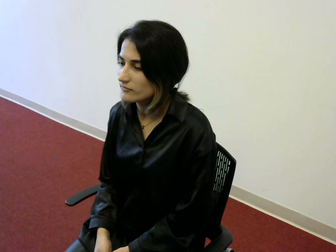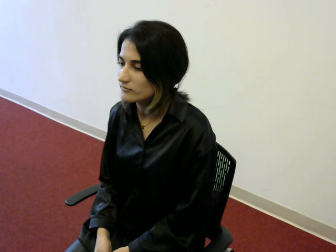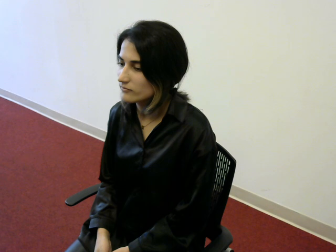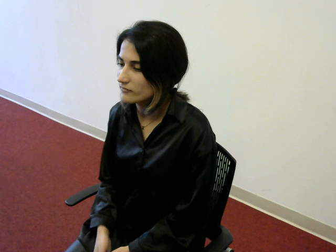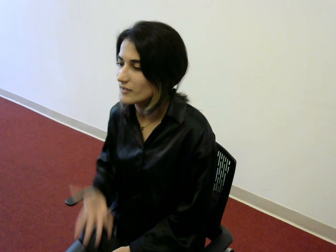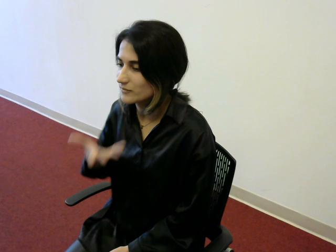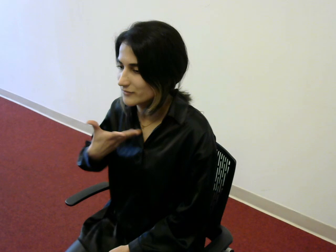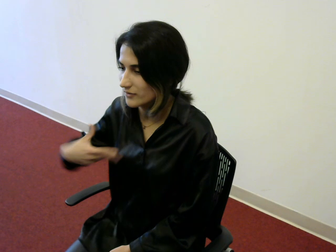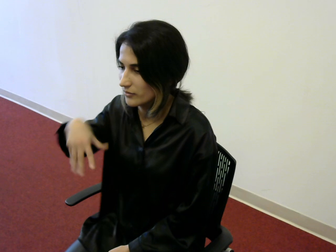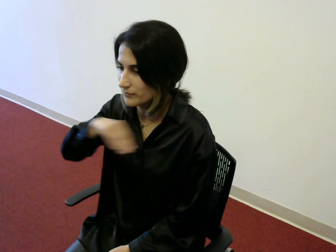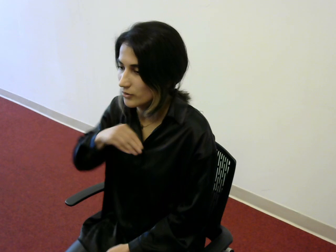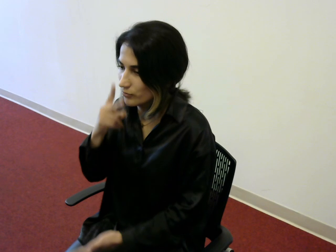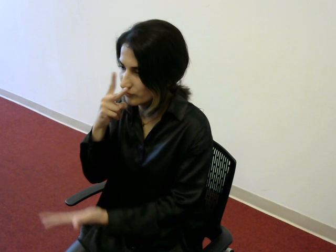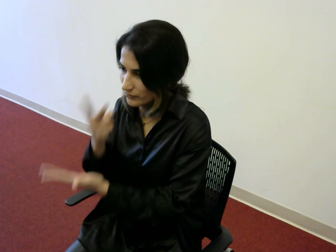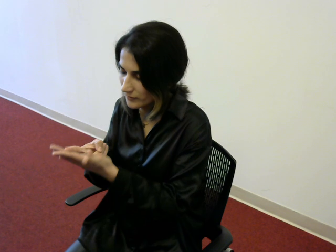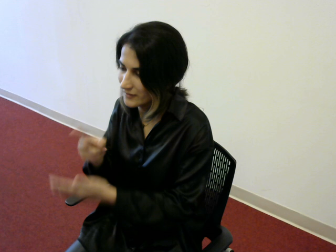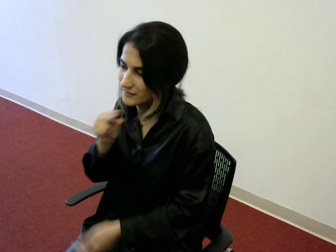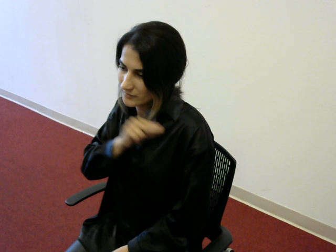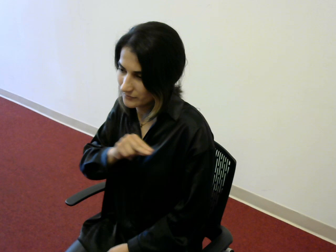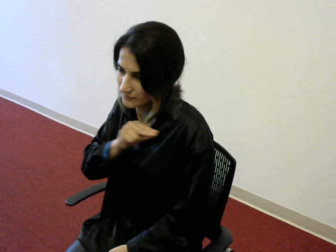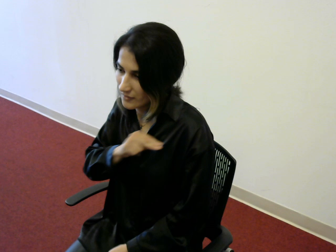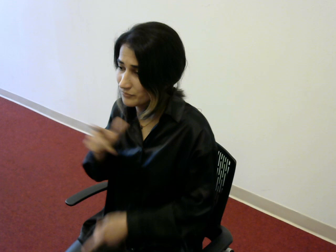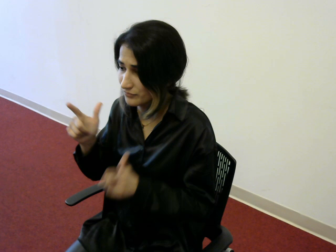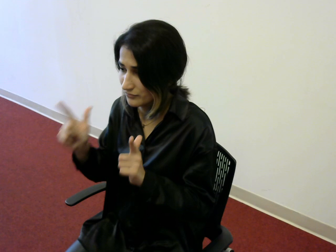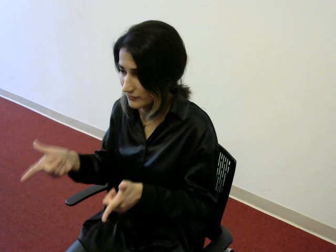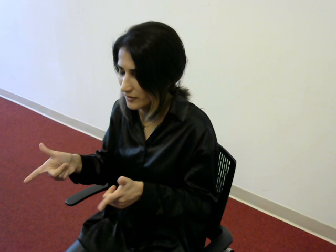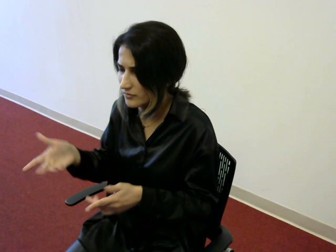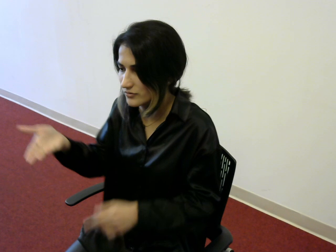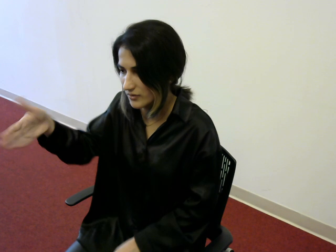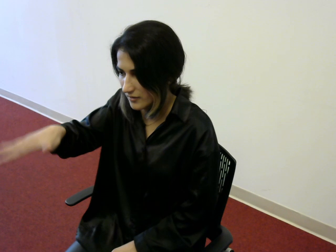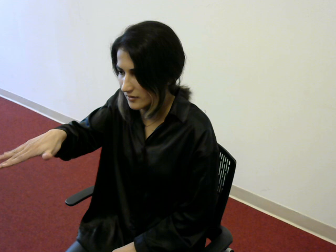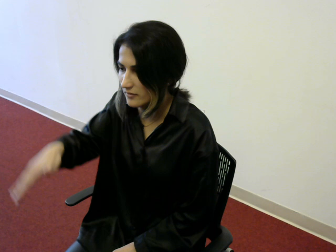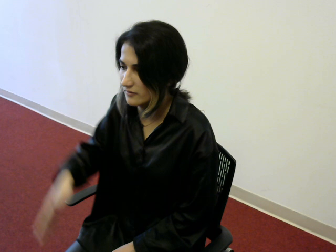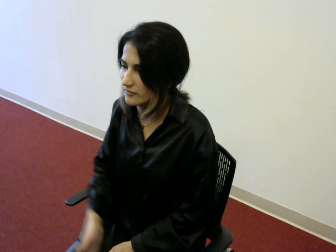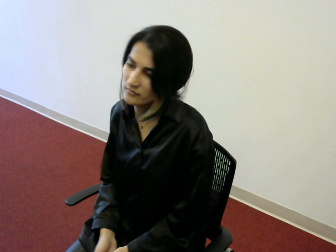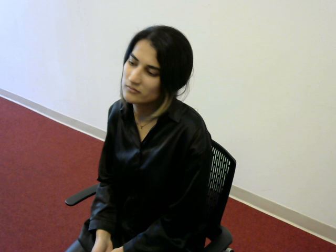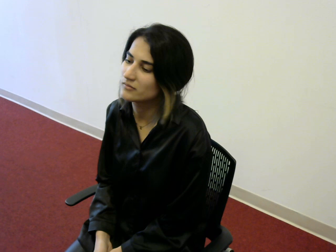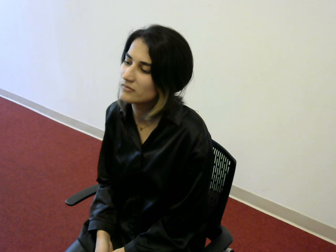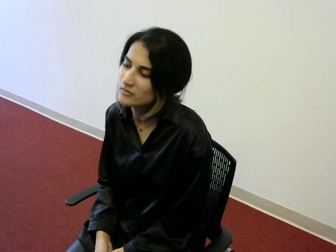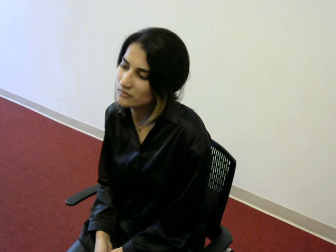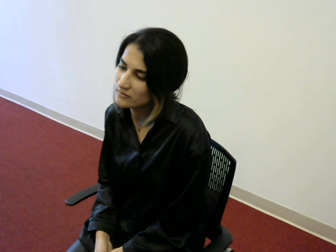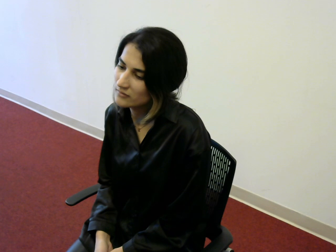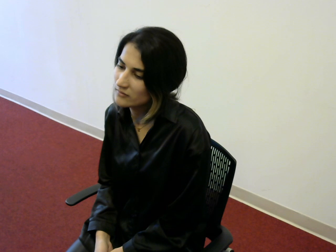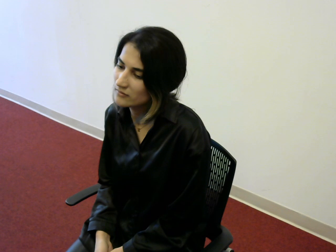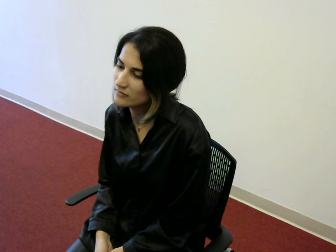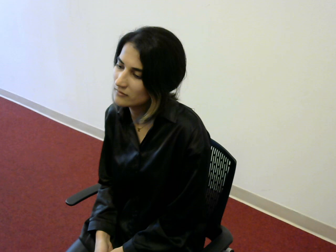Biz göstərilən işdən razı qaldıq